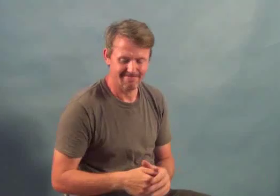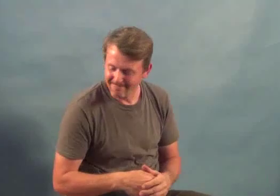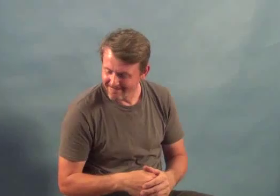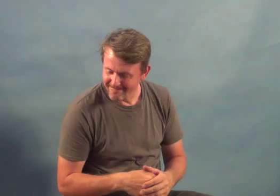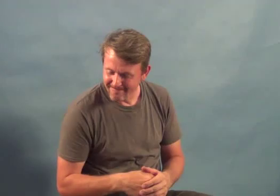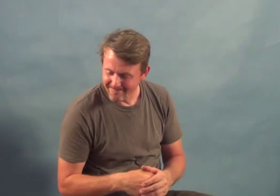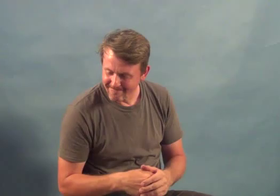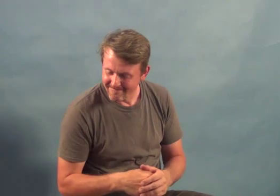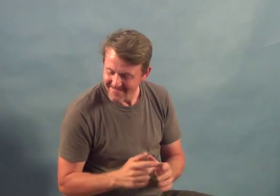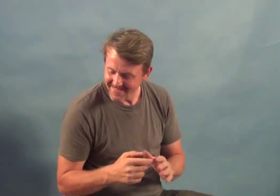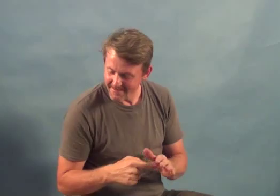I spojrzał na chłopca.